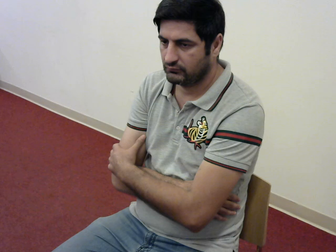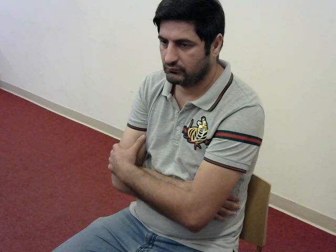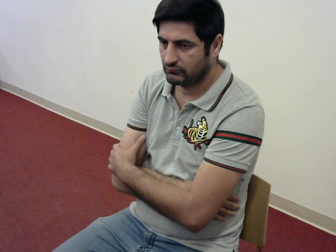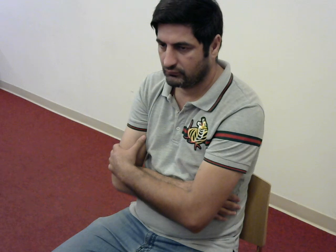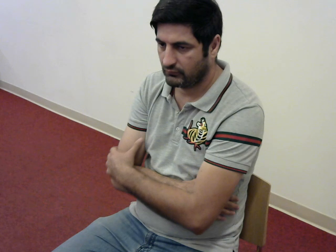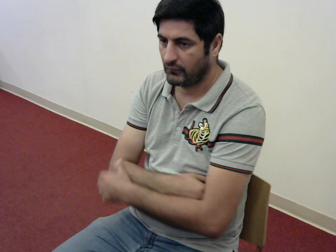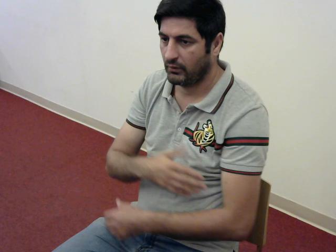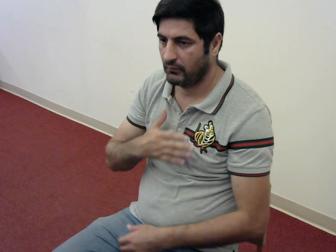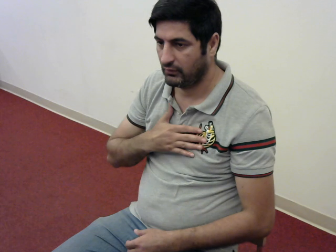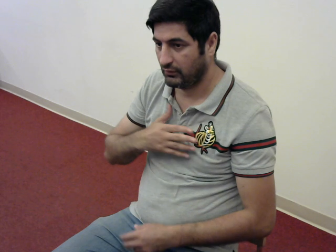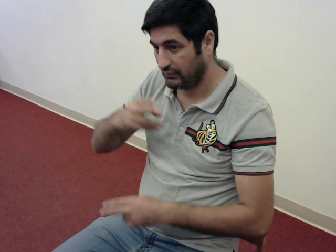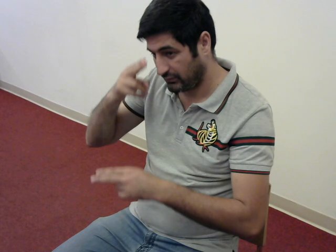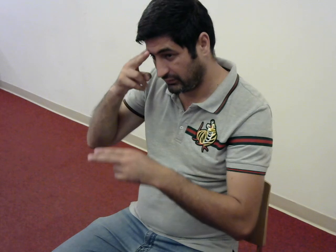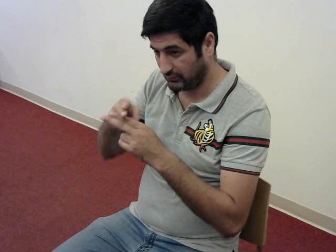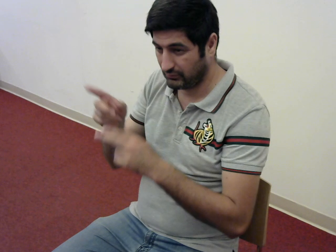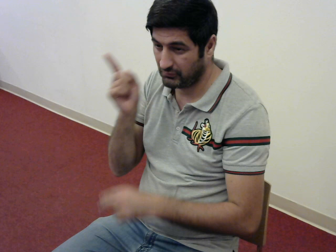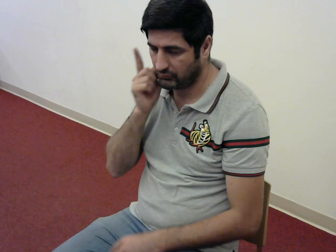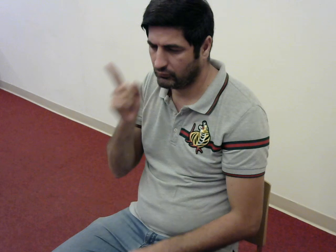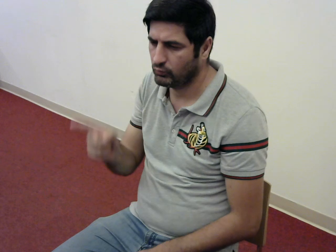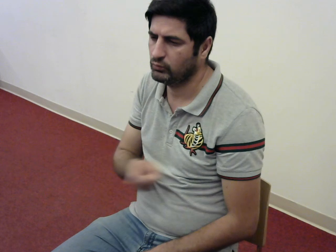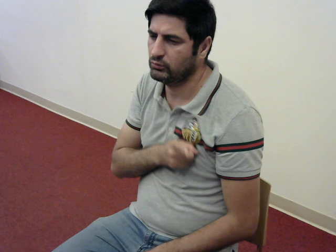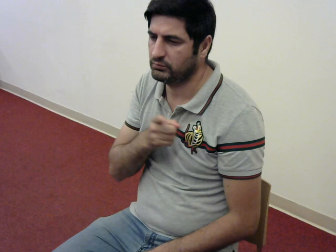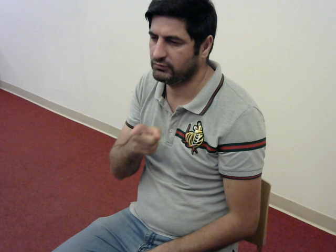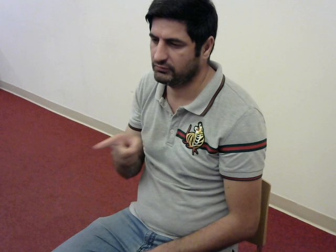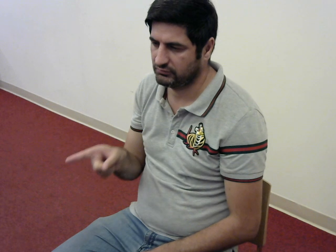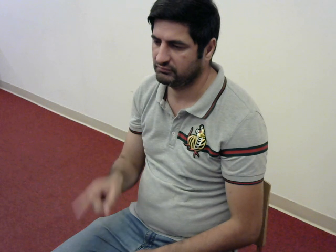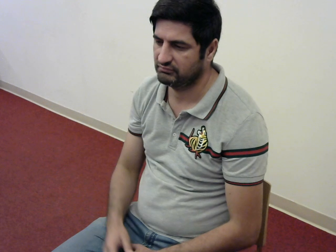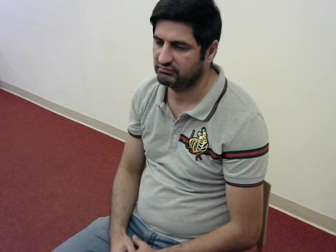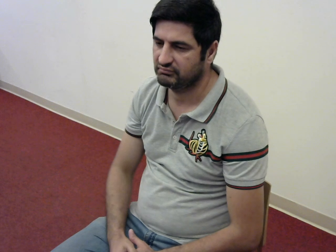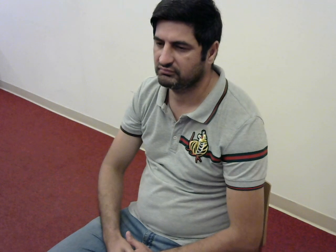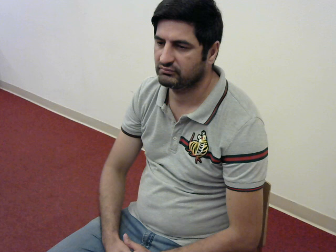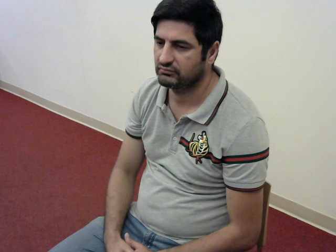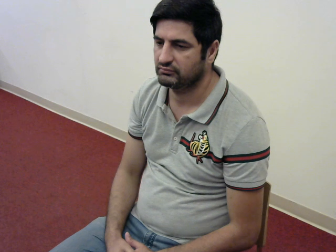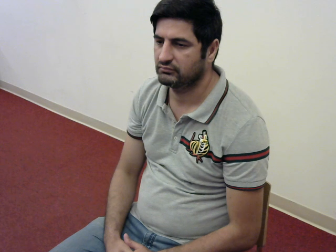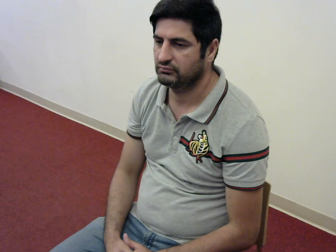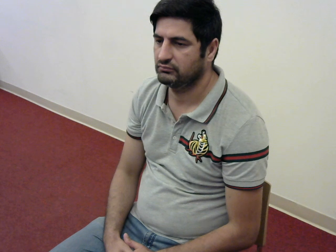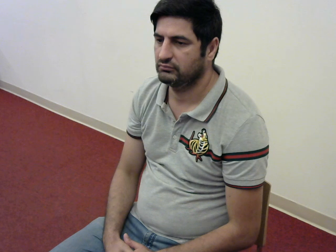Mənim qardaşım telefon ustasıdır